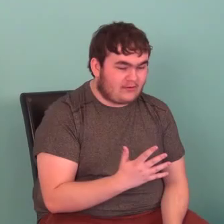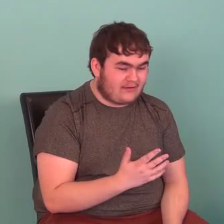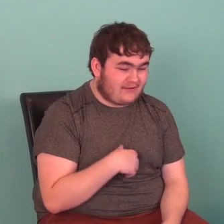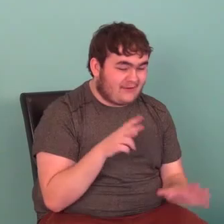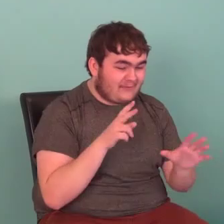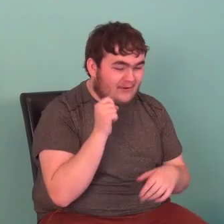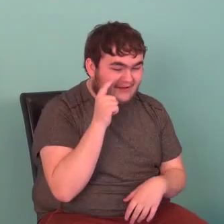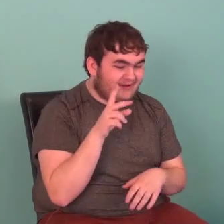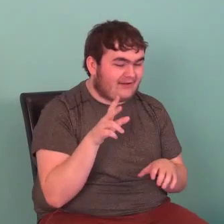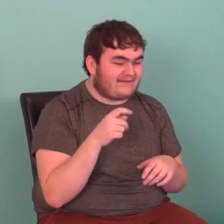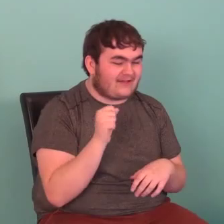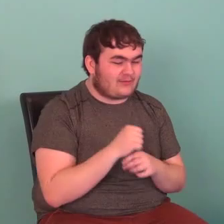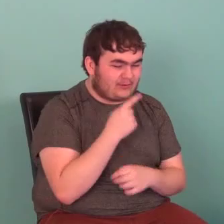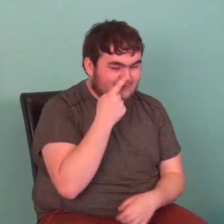Wyjeżdżam o ósmej rano do Olsztyna.